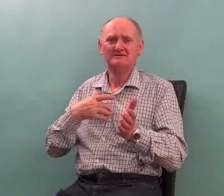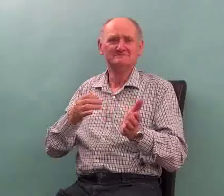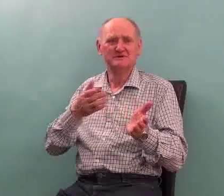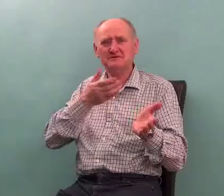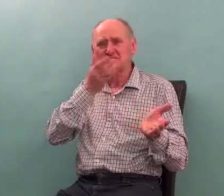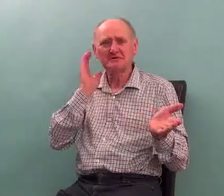Nie ma czegoś takiego.